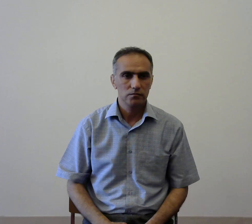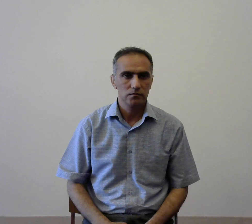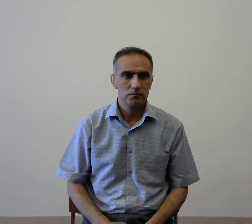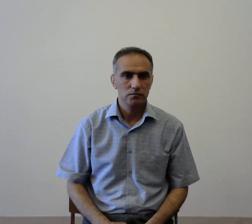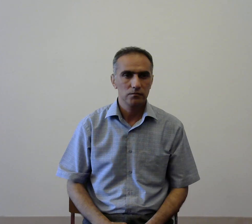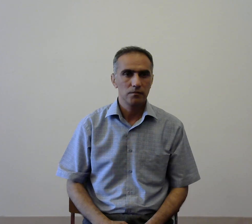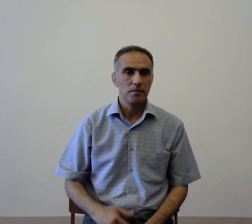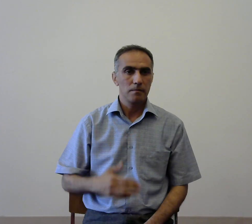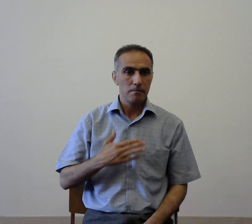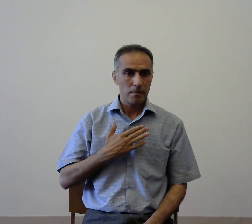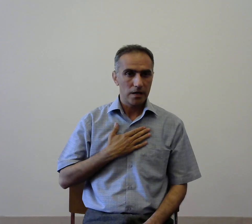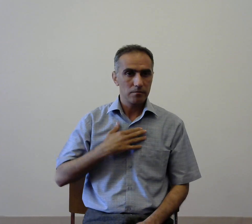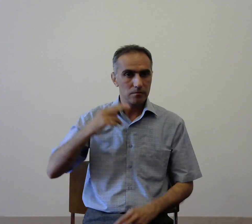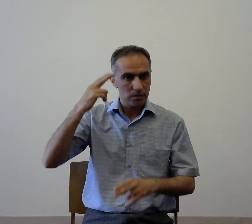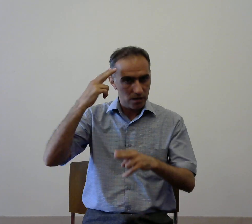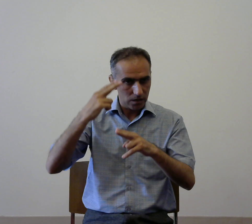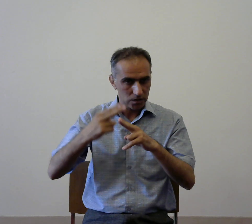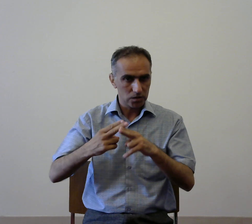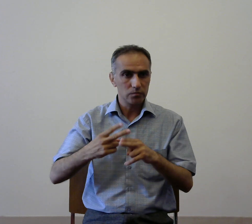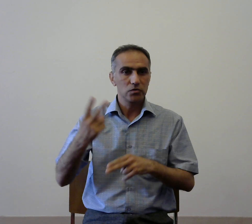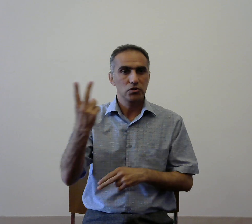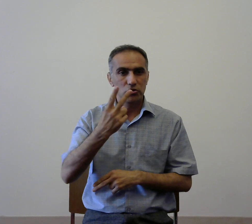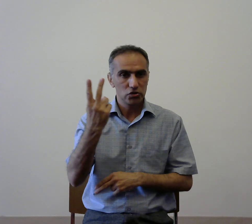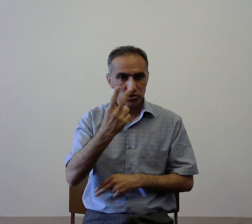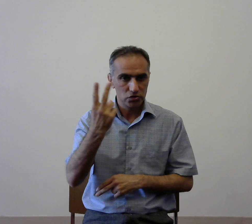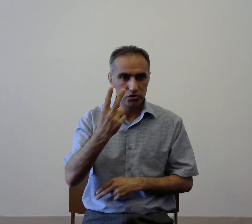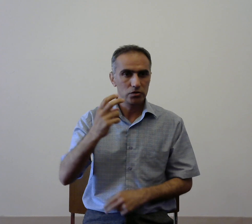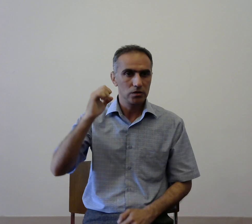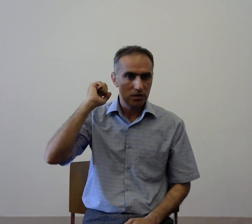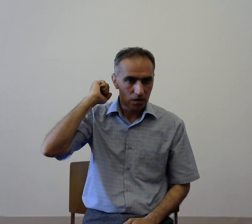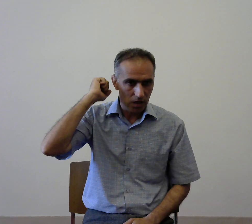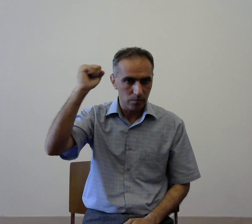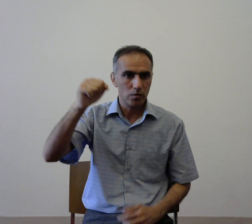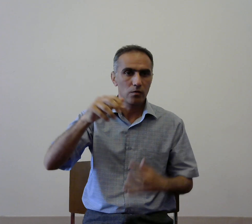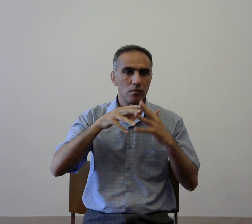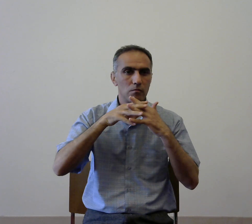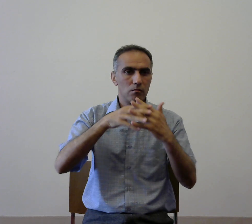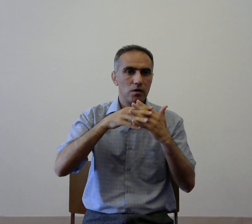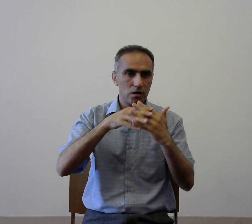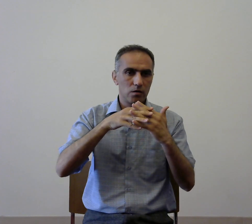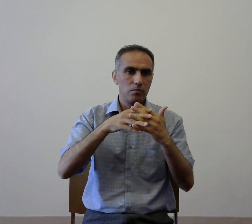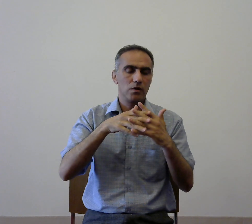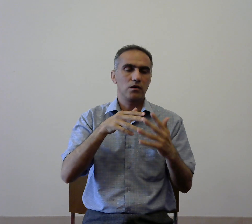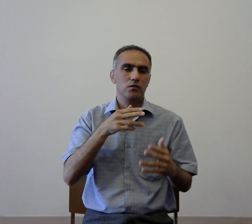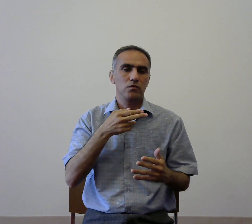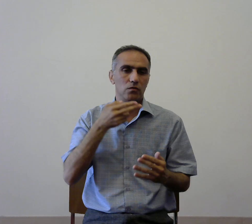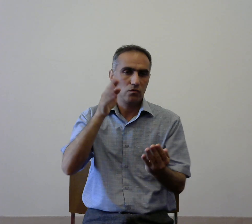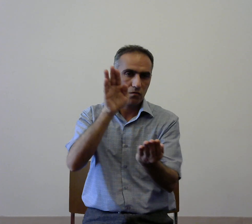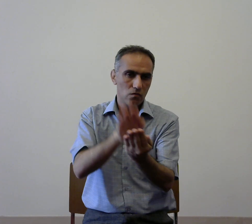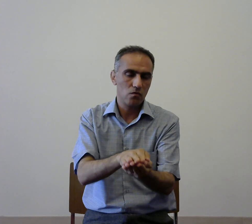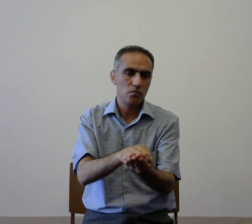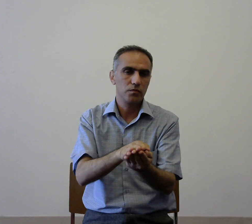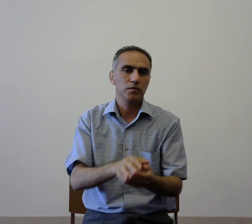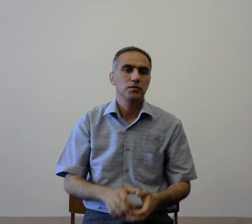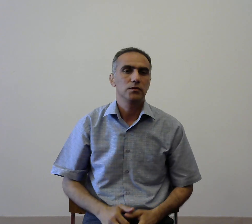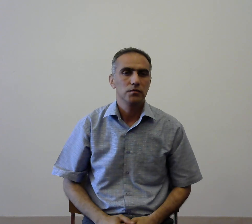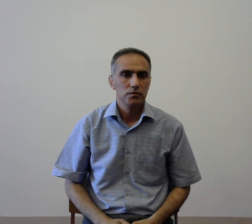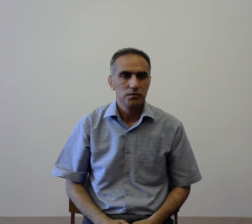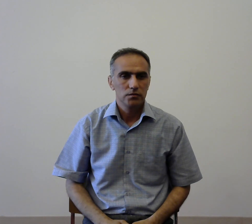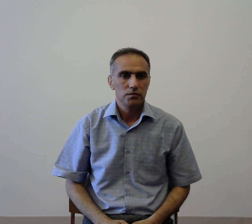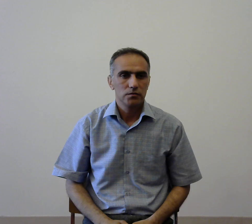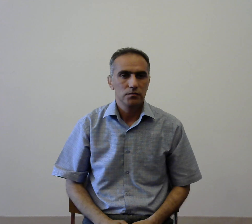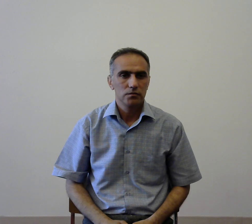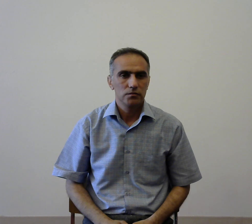Mənim qardaşım 2-ci Qarabağ müharibəsində şəhid olub